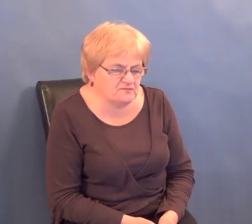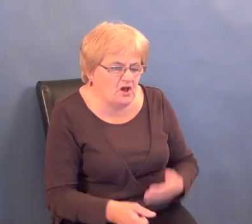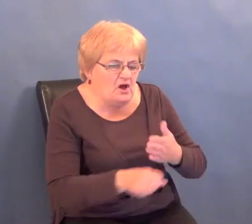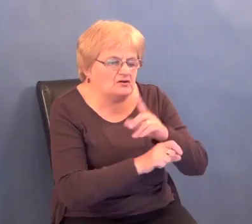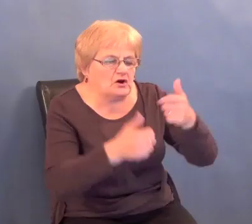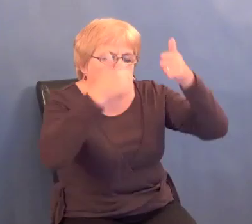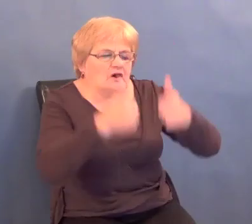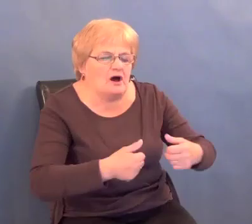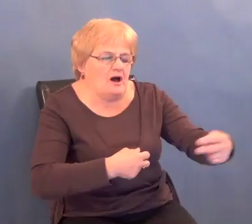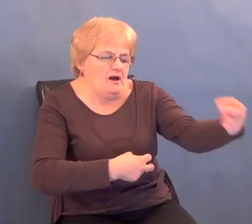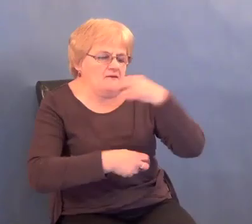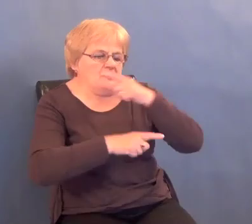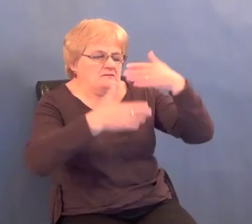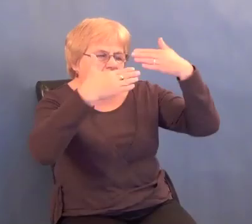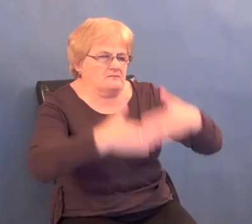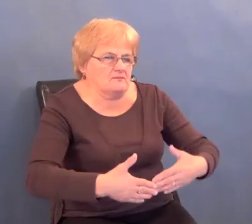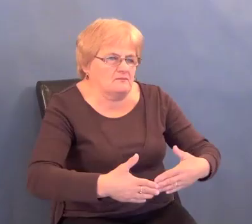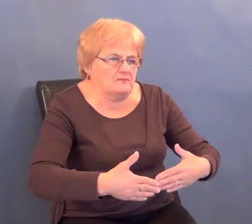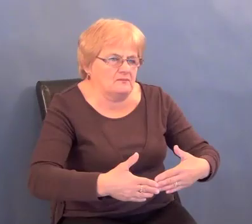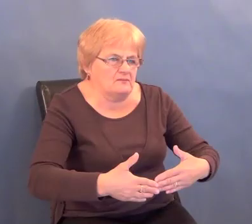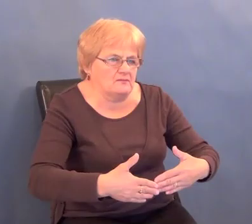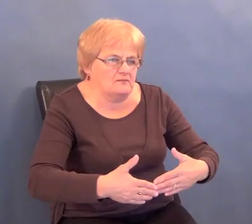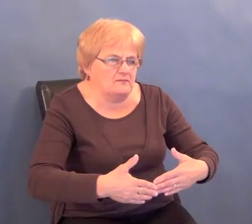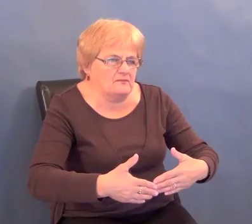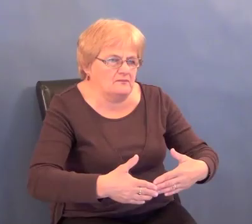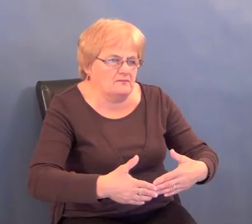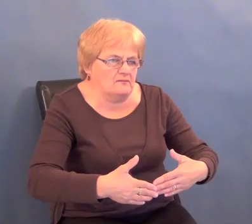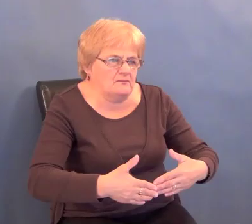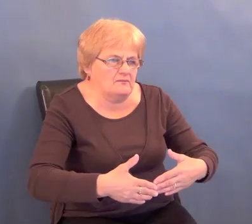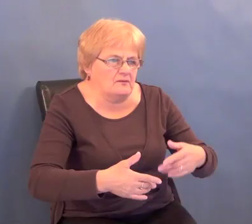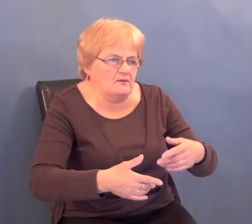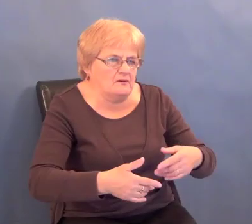Nie wolno piłować z drugiej strony.